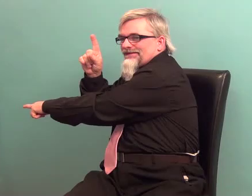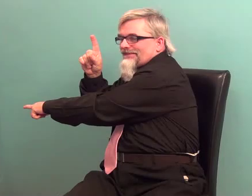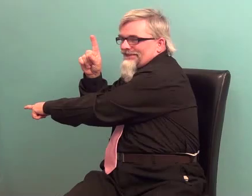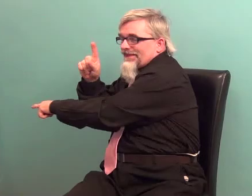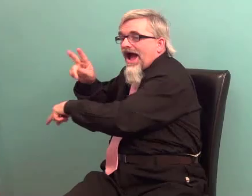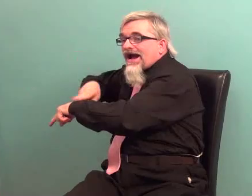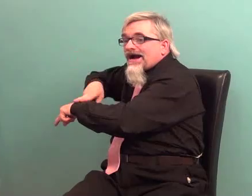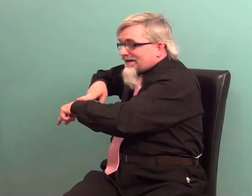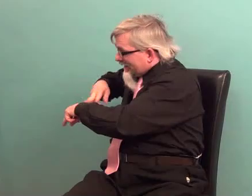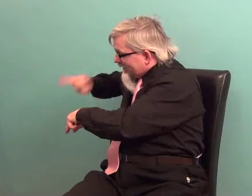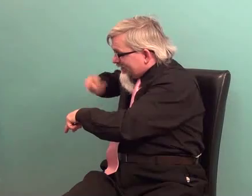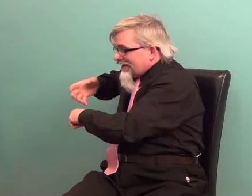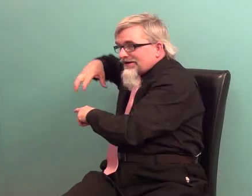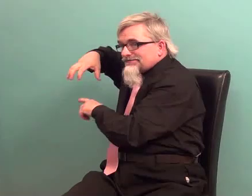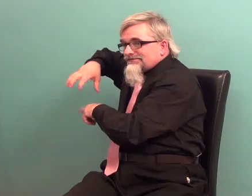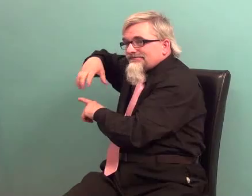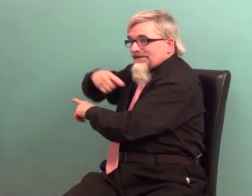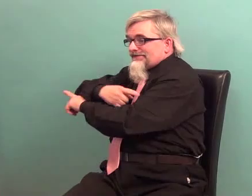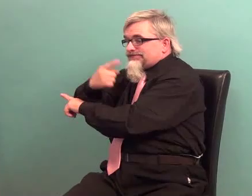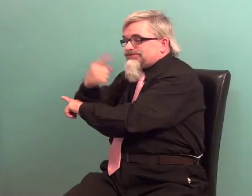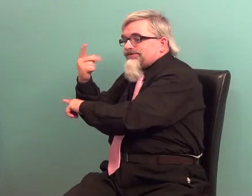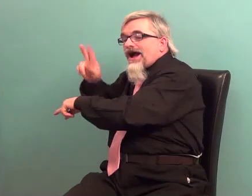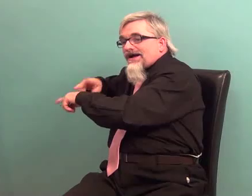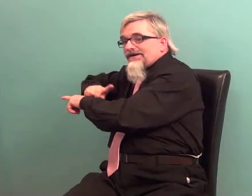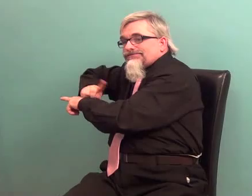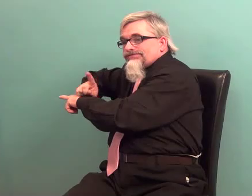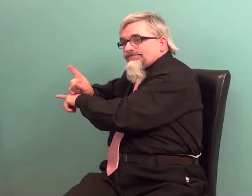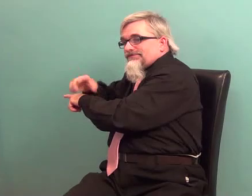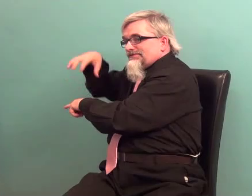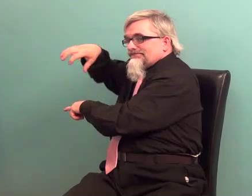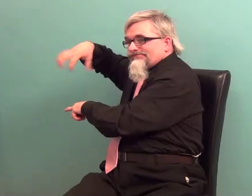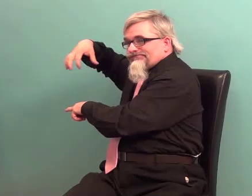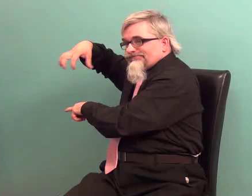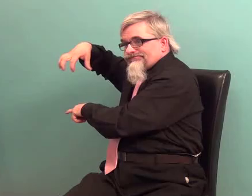Wskazówki w zegarze kręciły się i kiedy wybiła dziewiąta, budzik zaczął dzwonić.